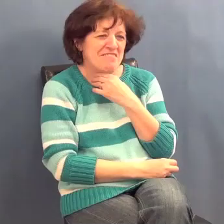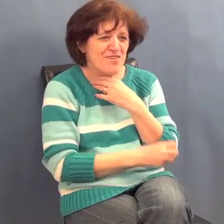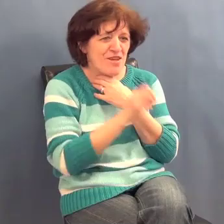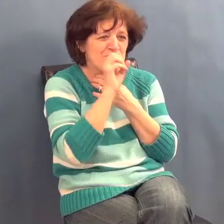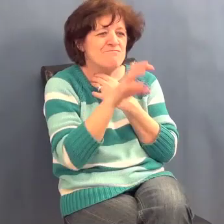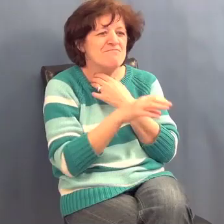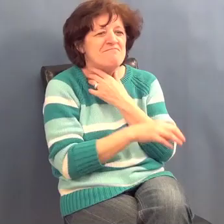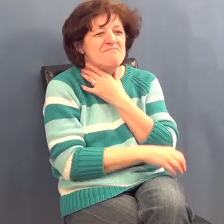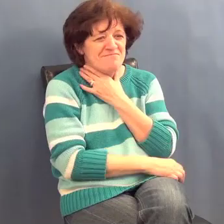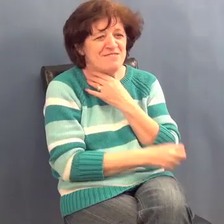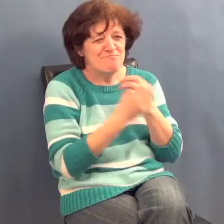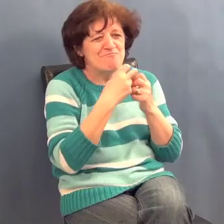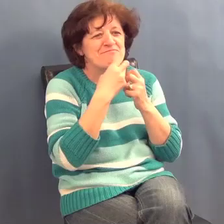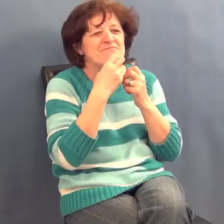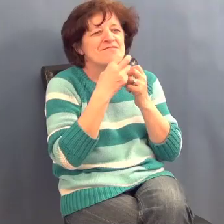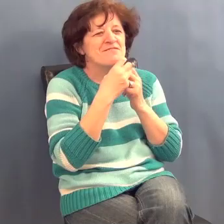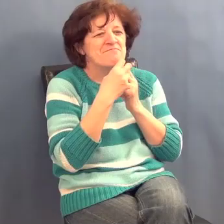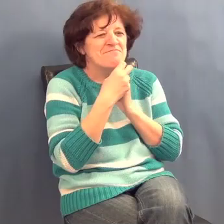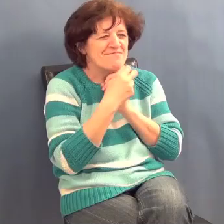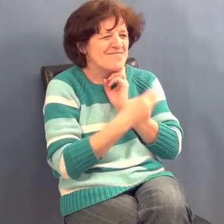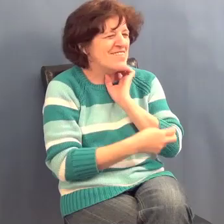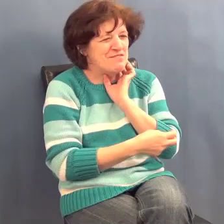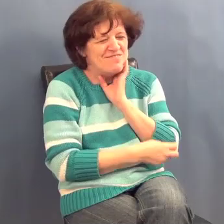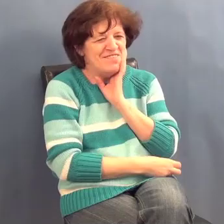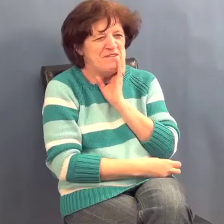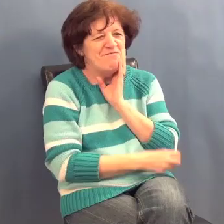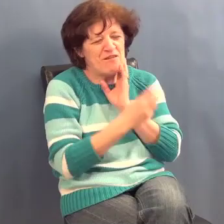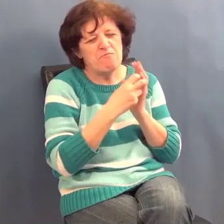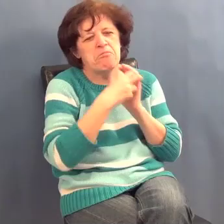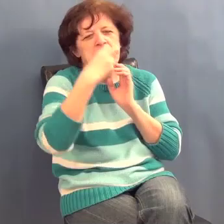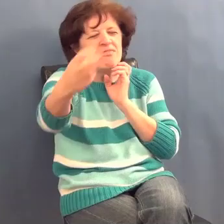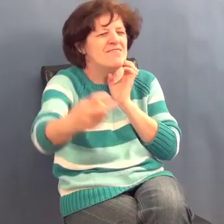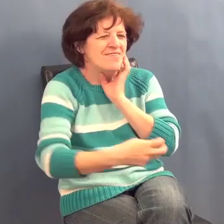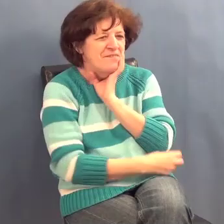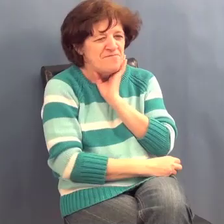Wypluwa i wtedy odskoczył.